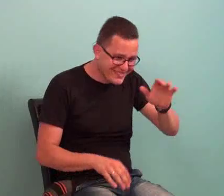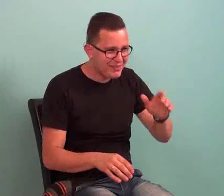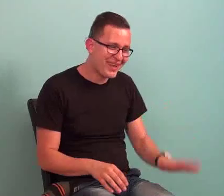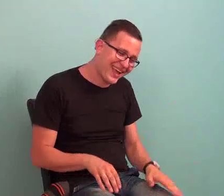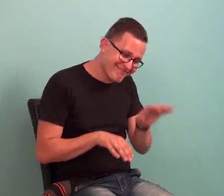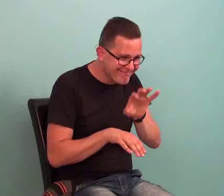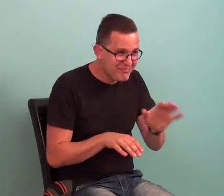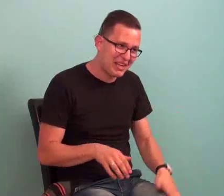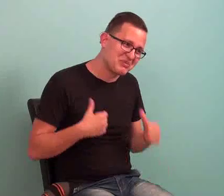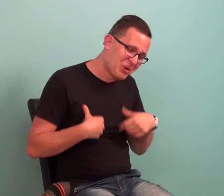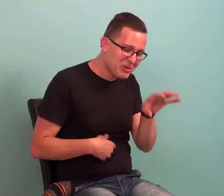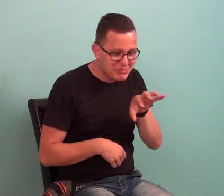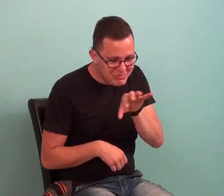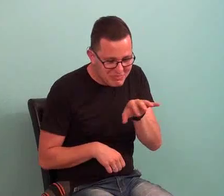Pies ją ogląda, pies spokojnie ogląda.